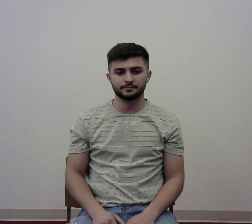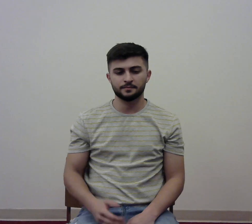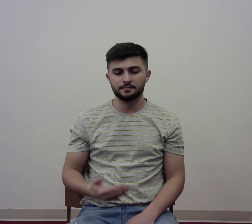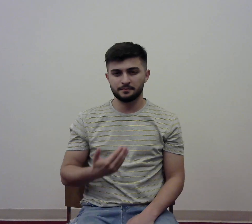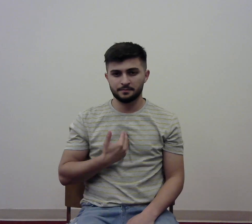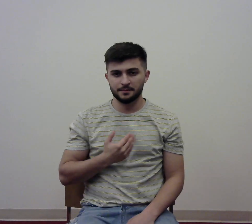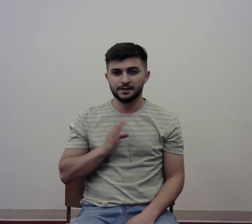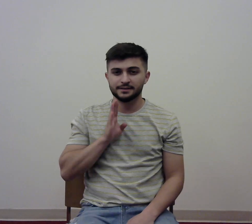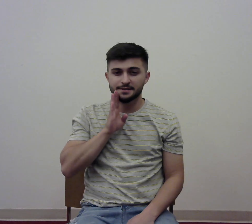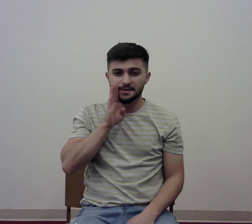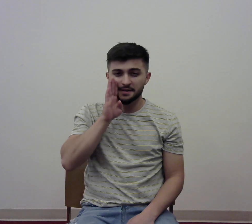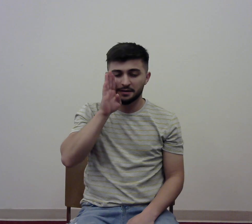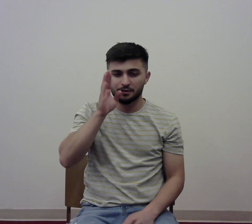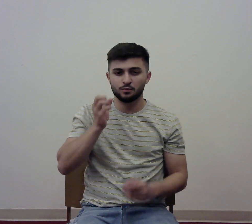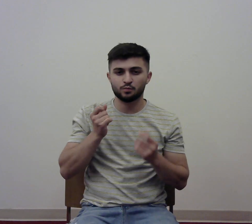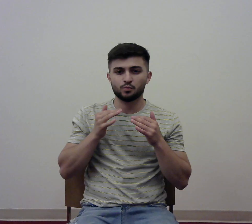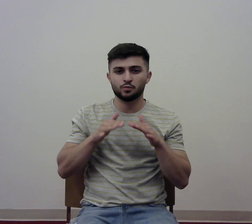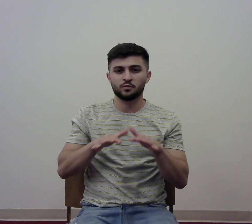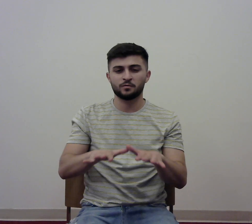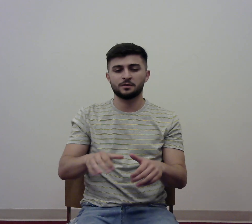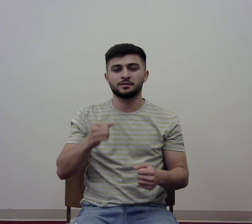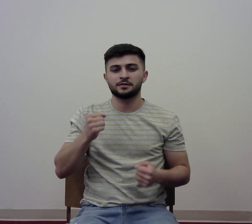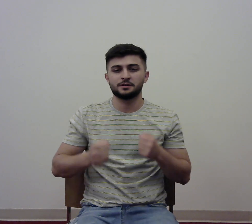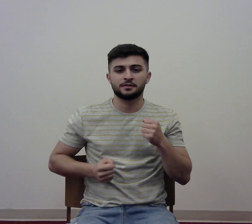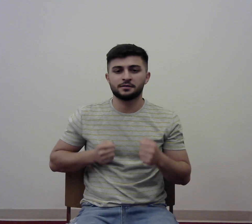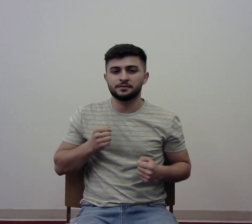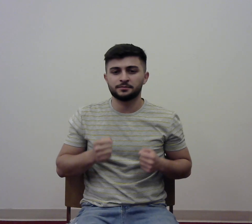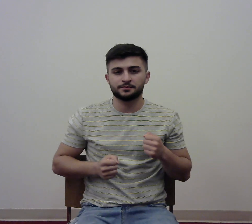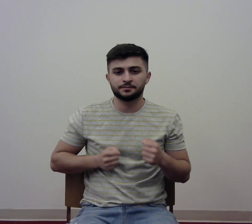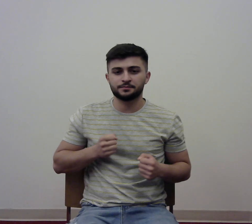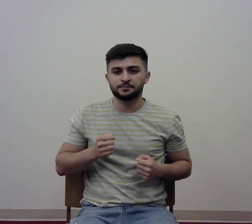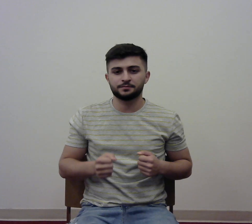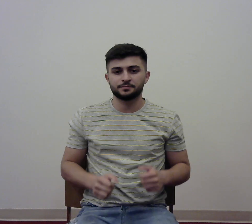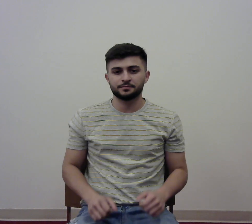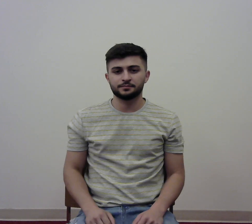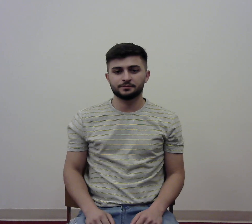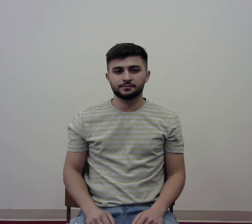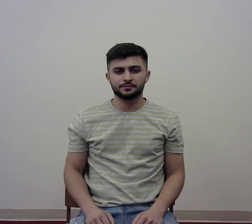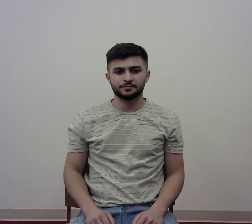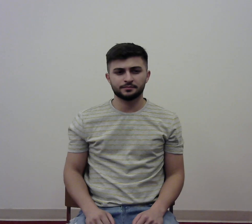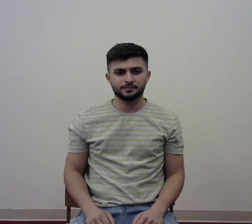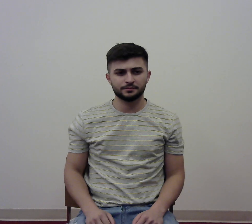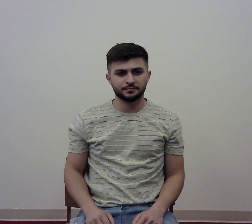Mən səhərlər bulvarda qaçıram